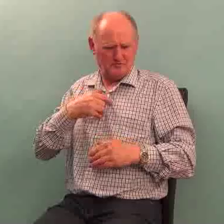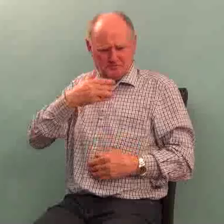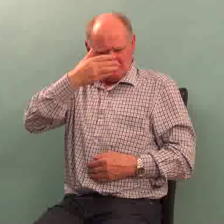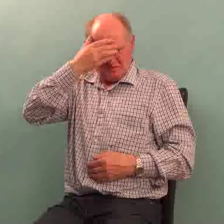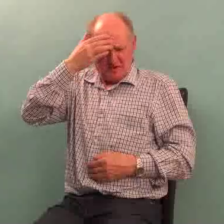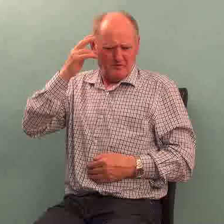Jestem Głuchy.